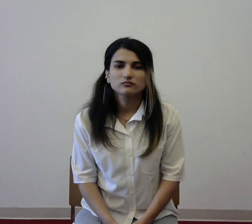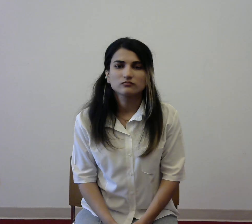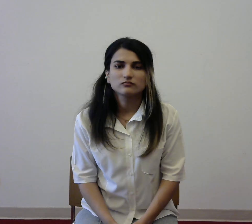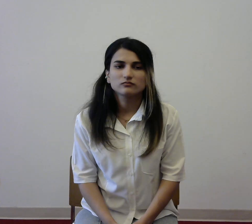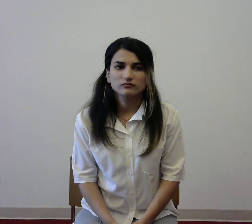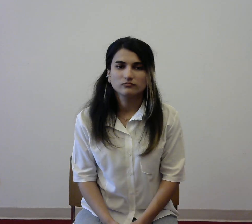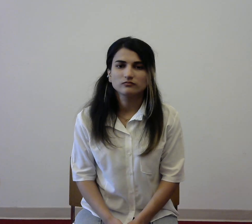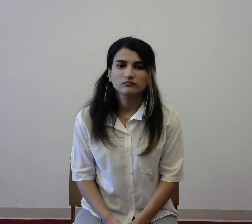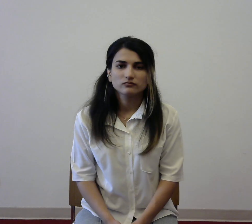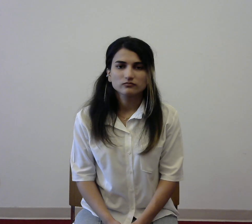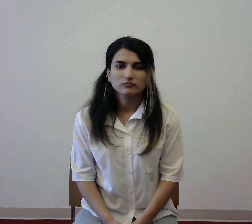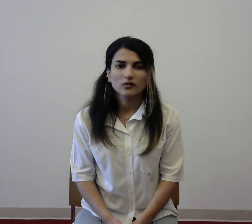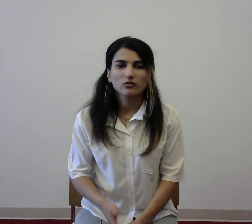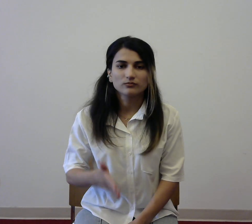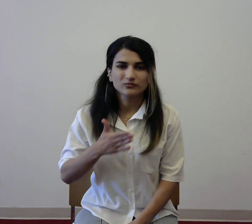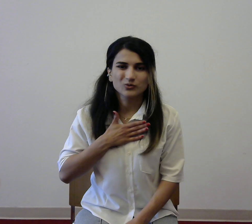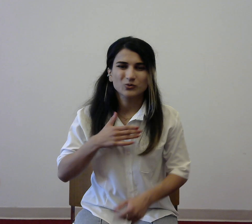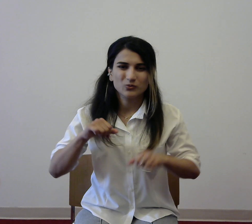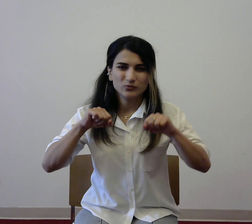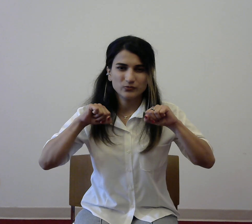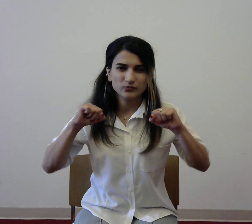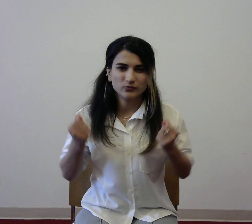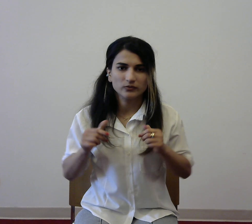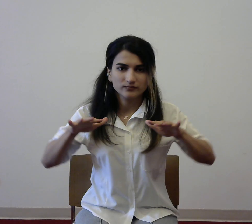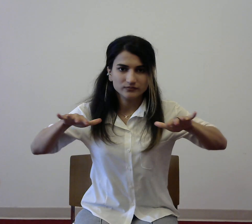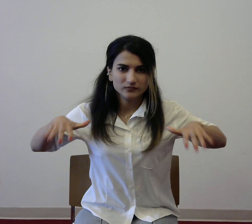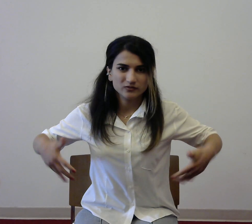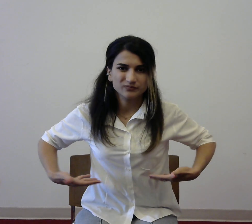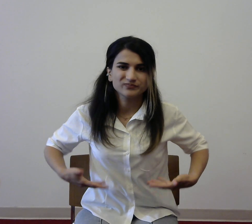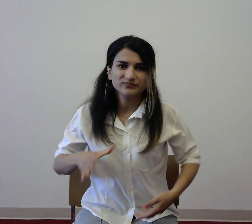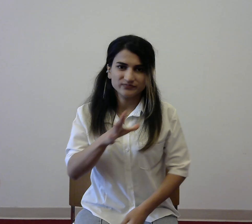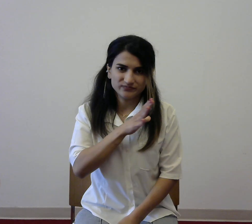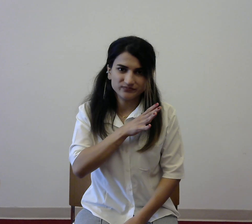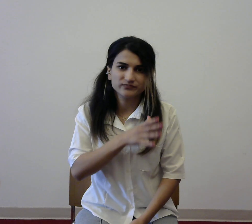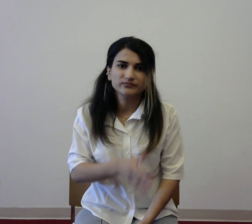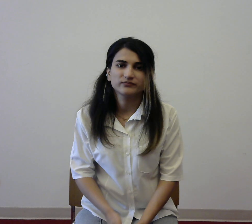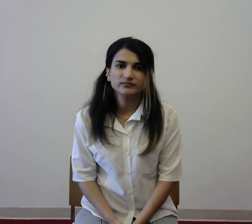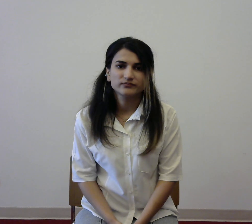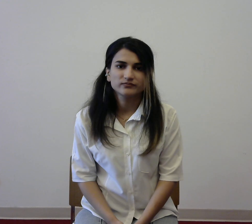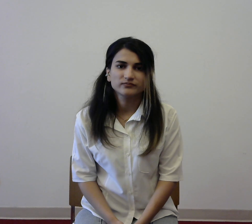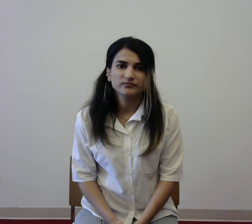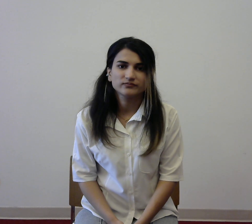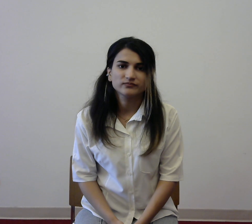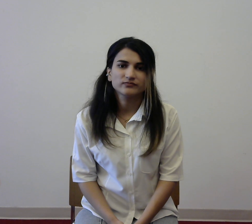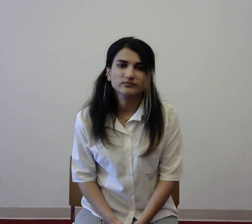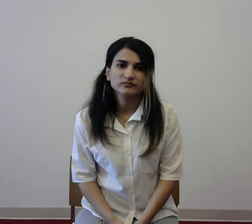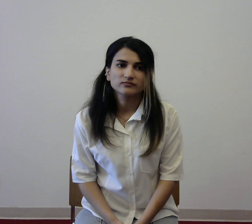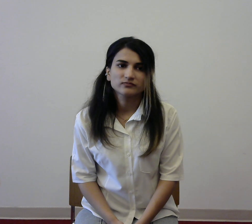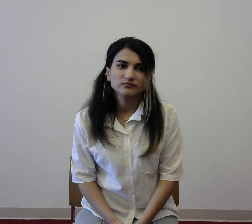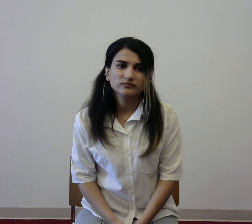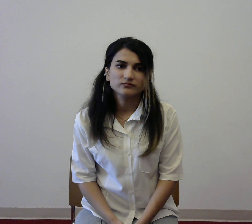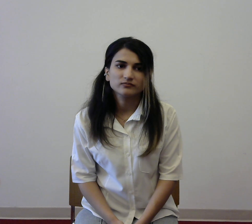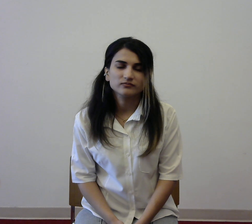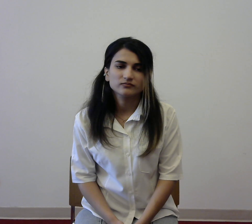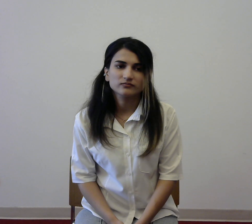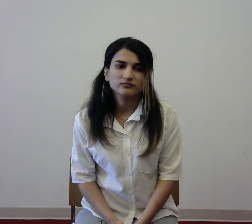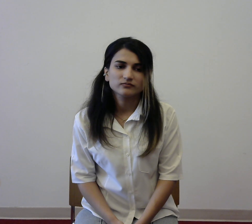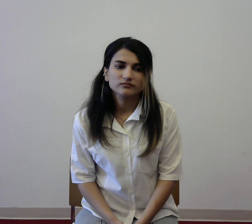Mən sətəlcəm olmuşam